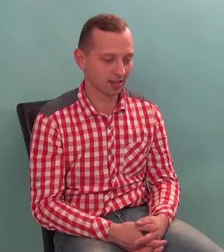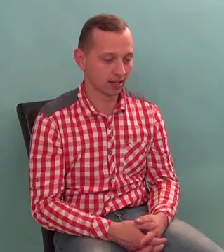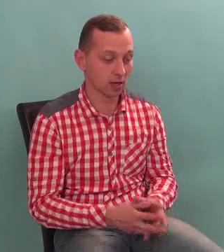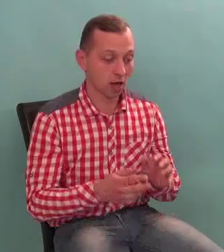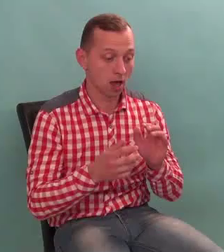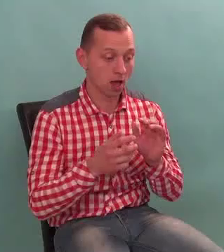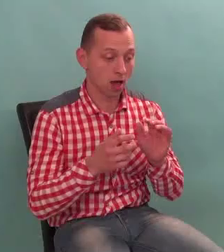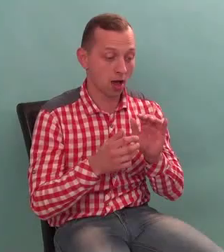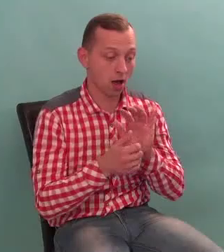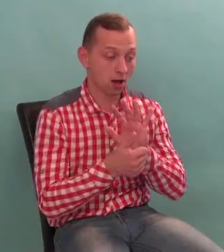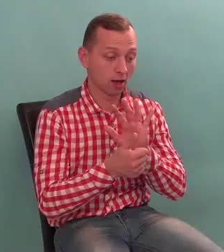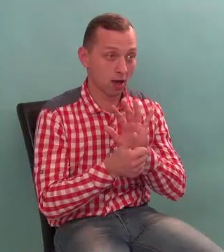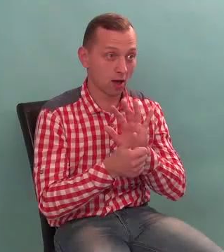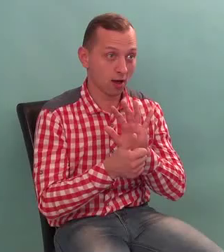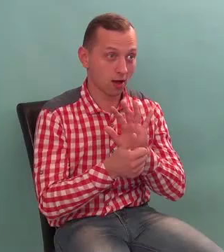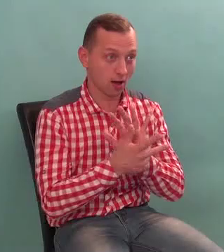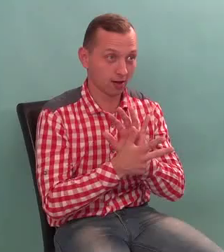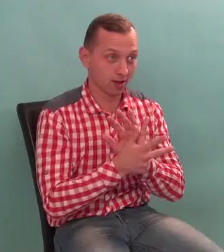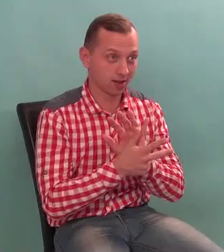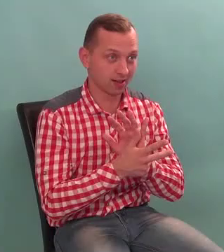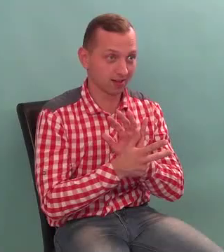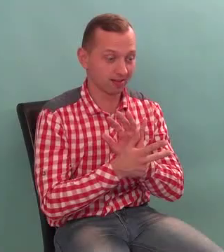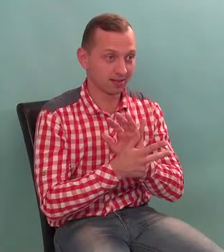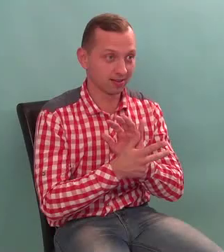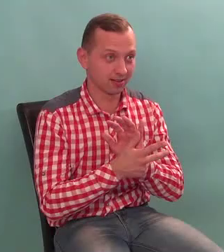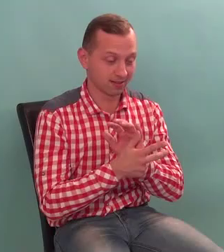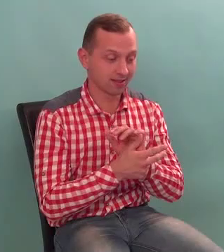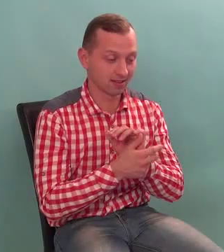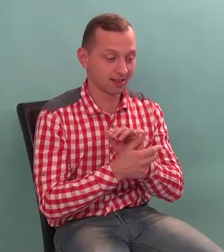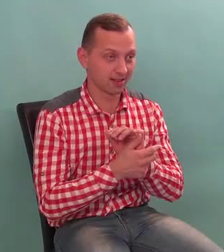Osiemnaście?